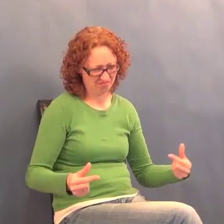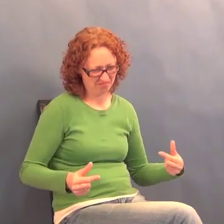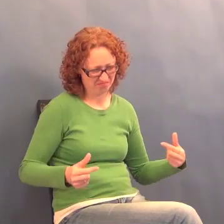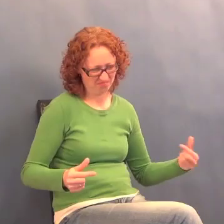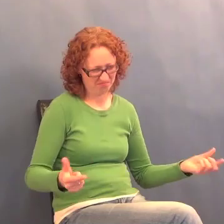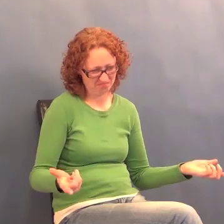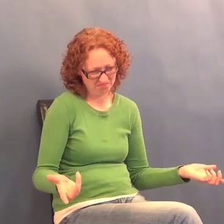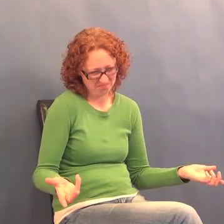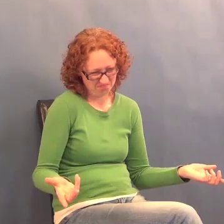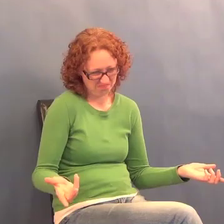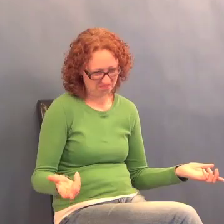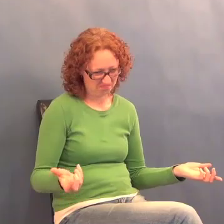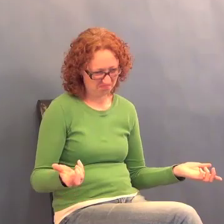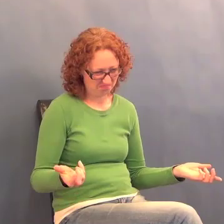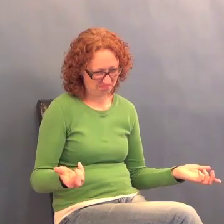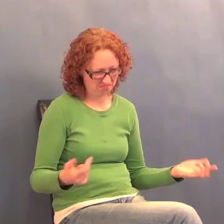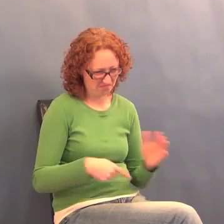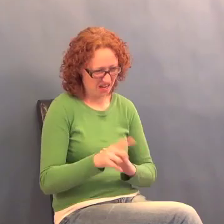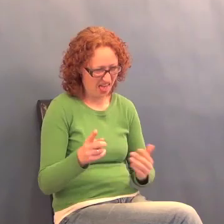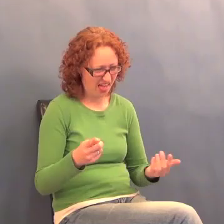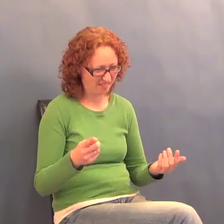Może narty, nie wiem.